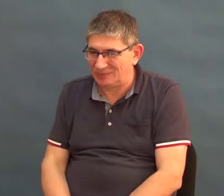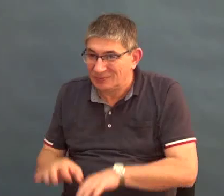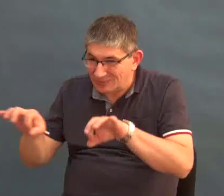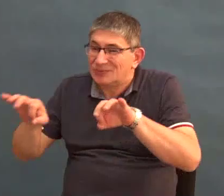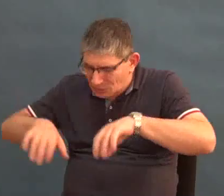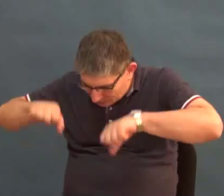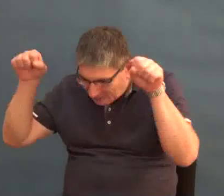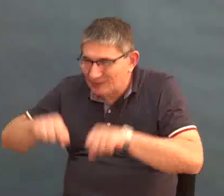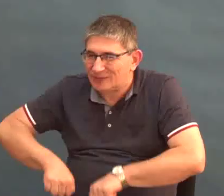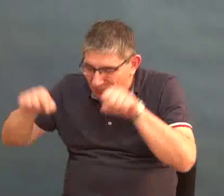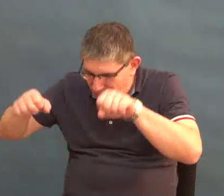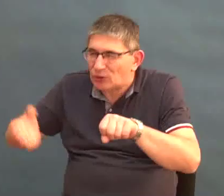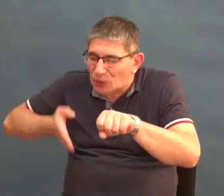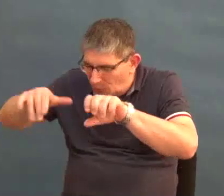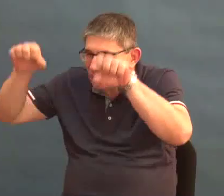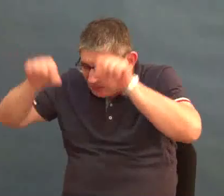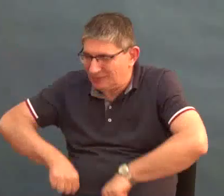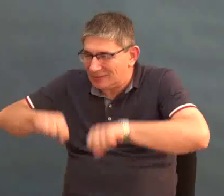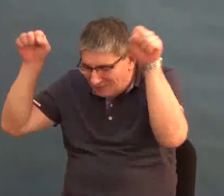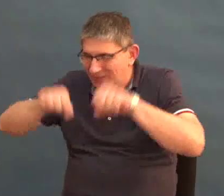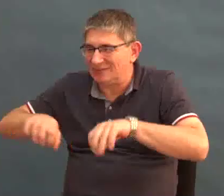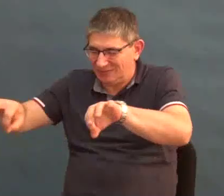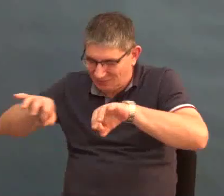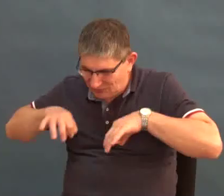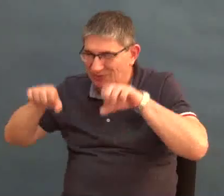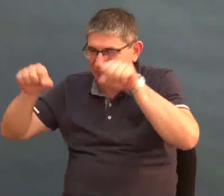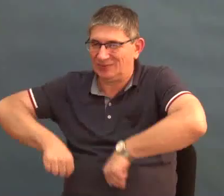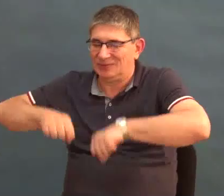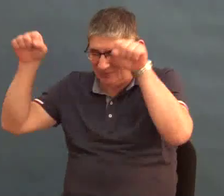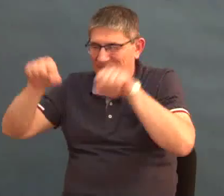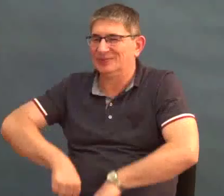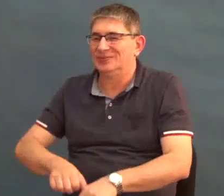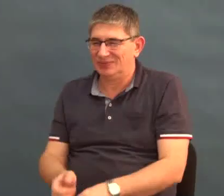Cztery koła, czyli drezyna, tak podobna do pociągu, to jest drezyna.